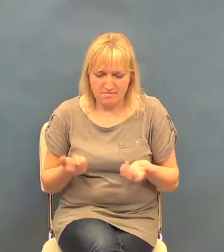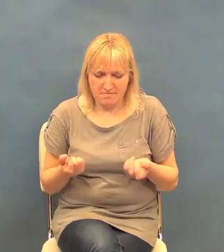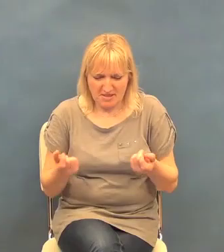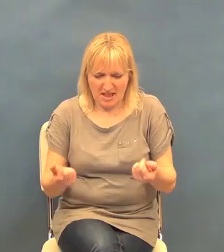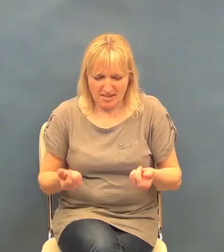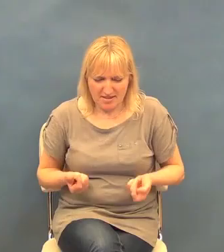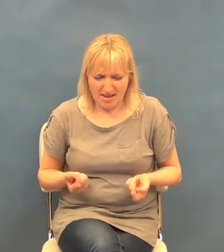Tory.